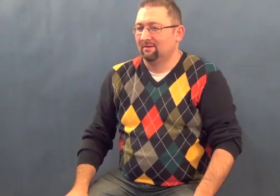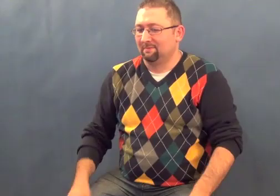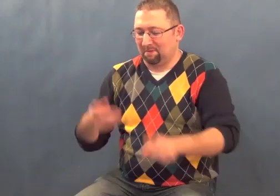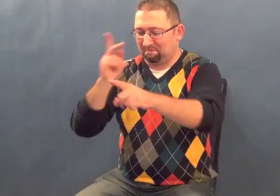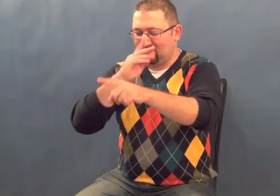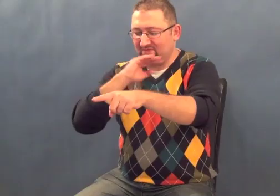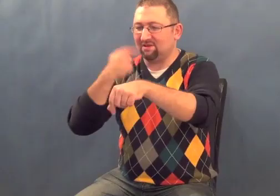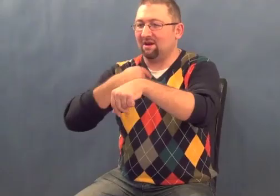Popatrz, wystarczy, że ja...